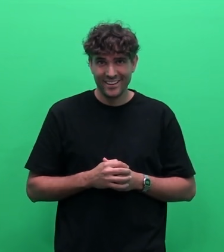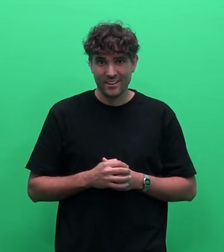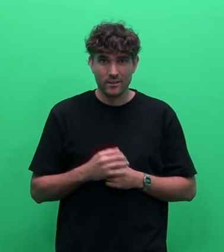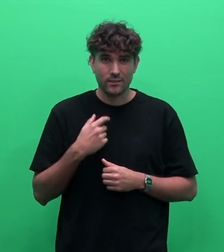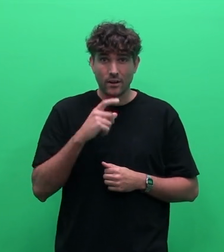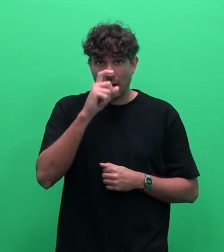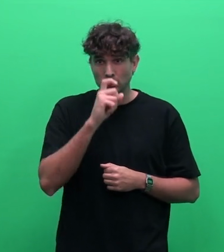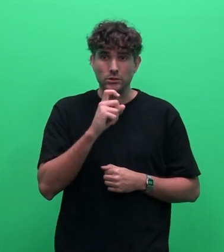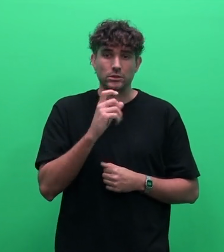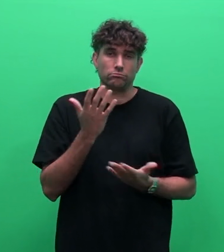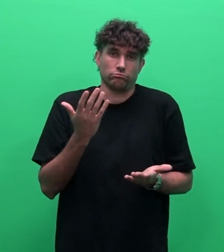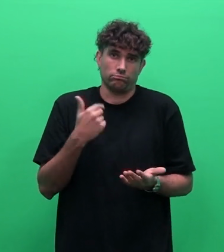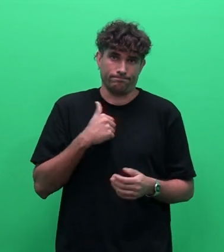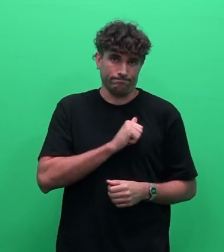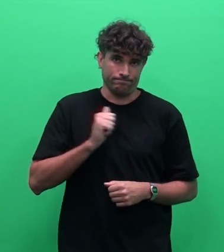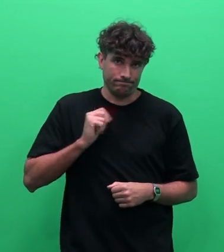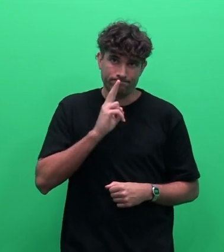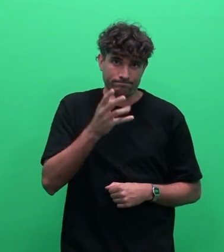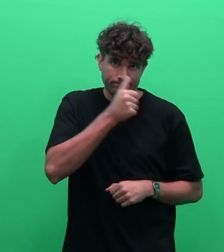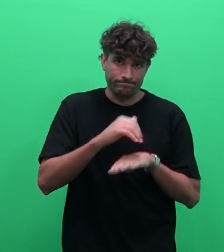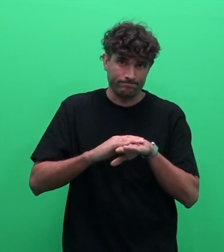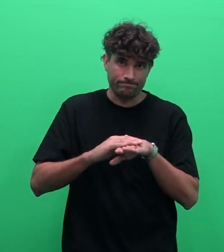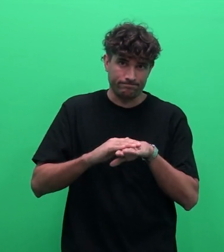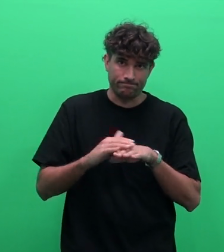La meva edat? No t'ho puc dir, això és privat, perdona.